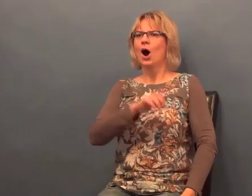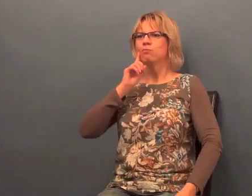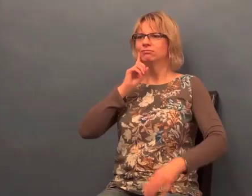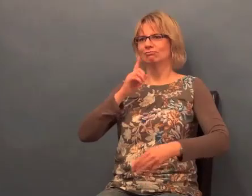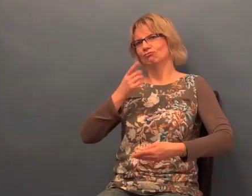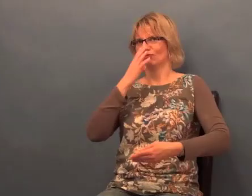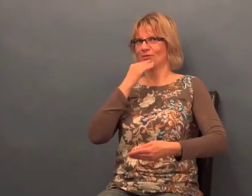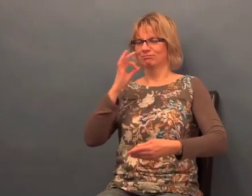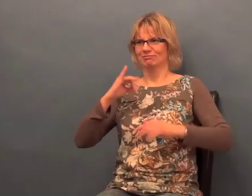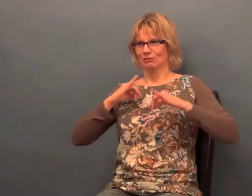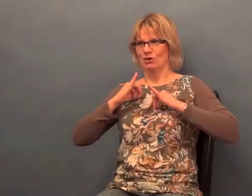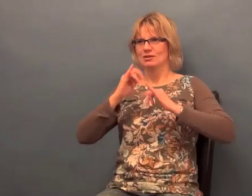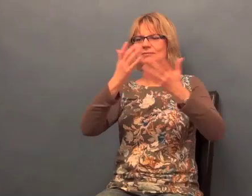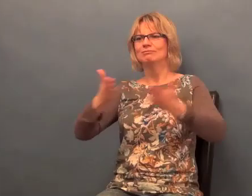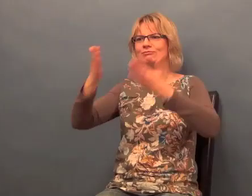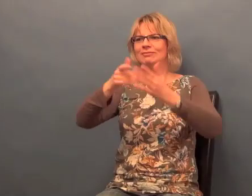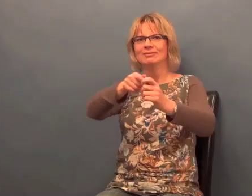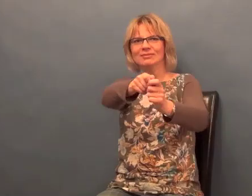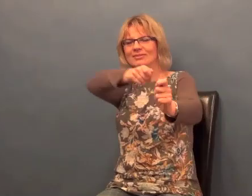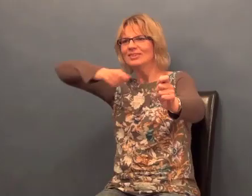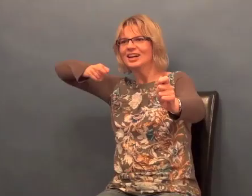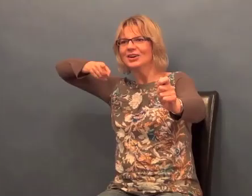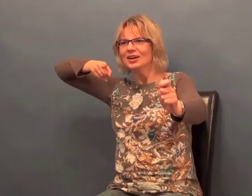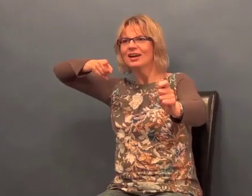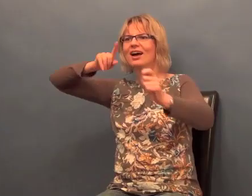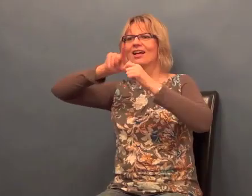Chłopiec wygląda jak władca, właśnie szykuje się do strzału z łuku.